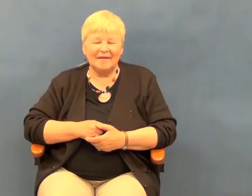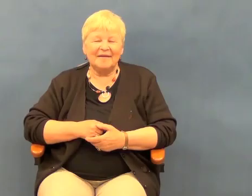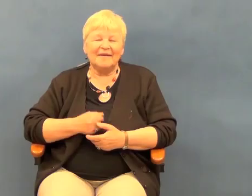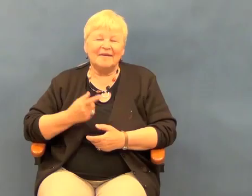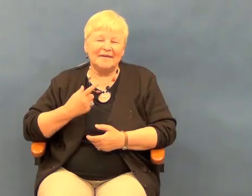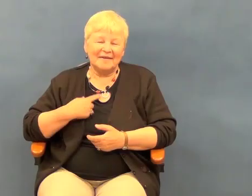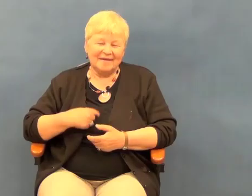Acha.